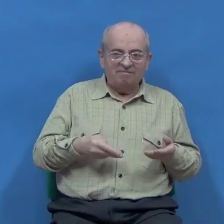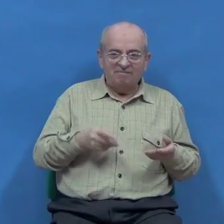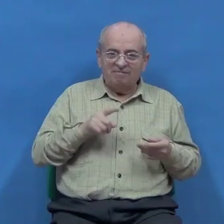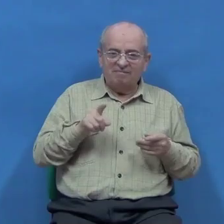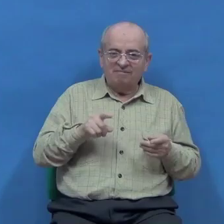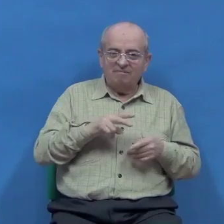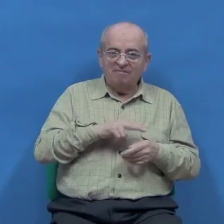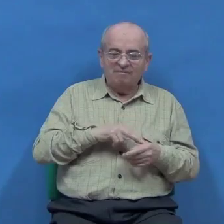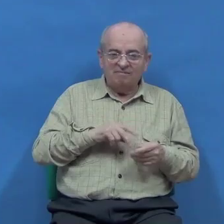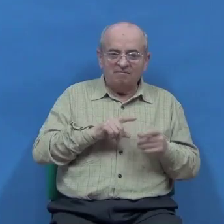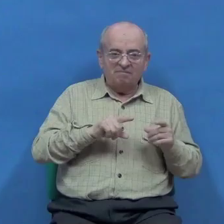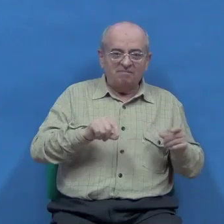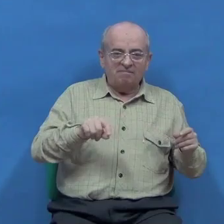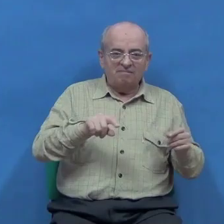Policjant idzie za nimi.